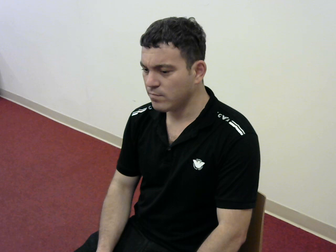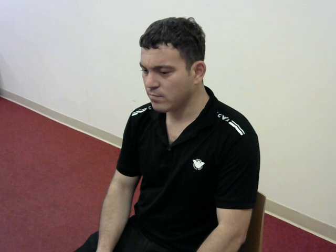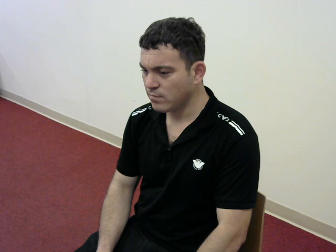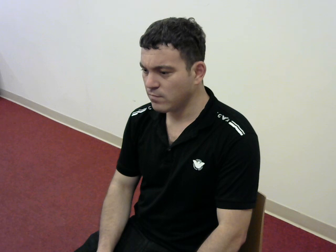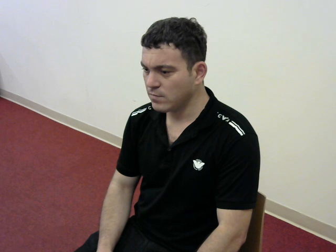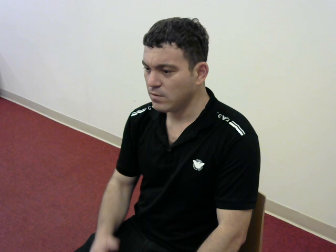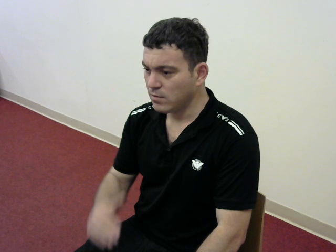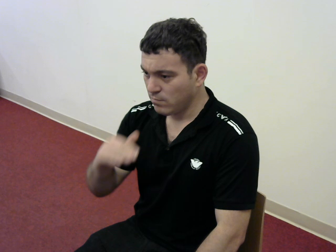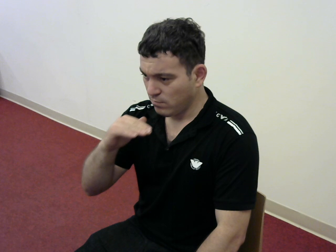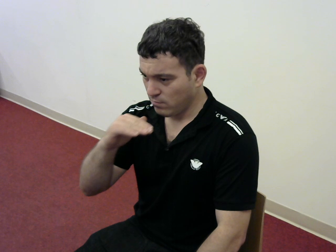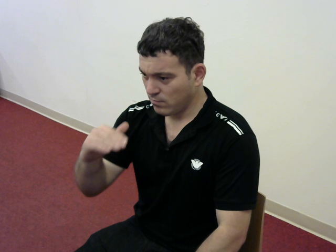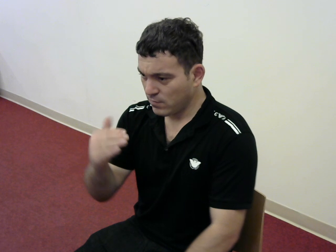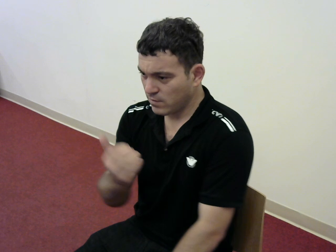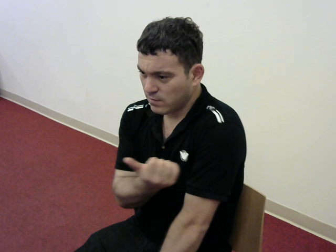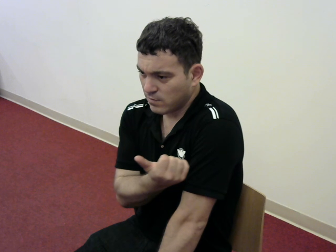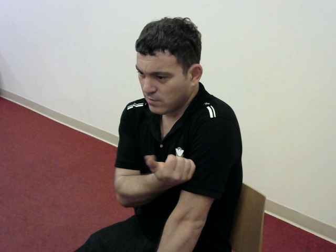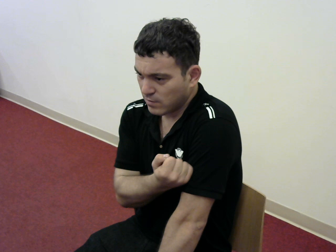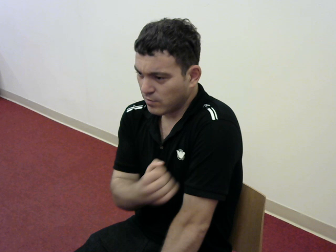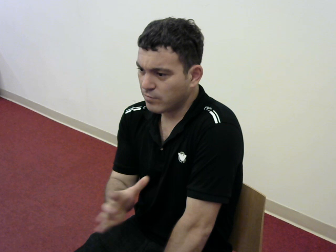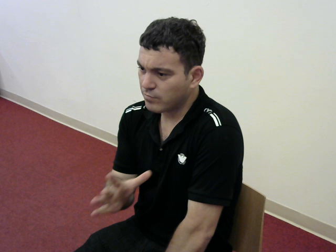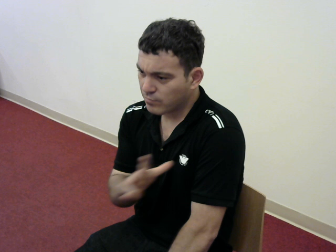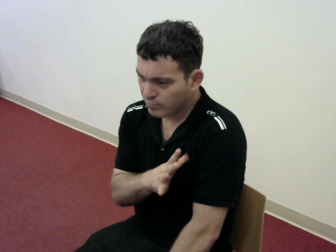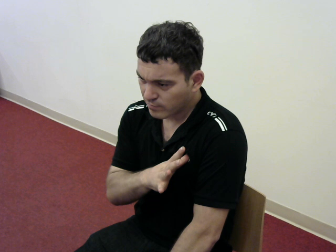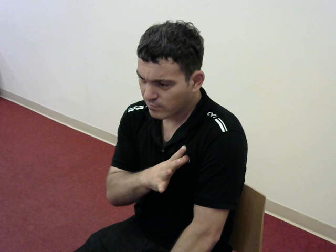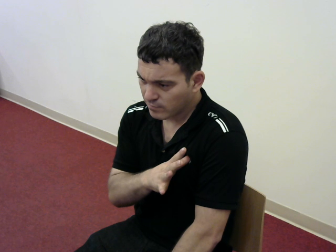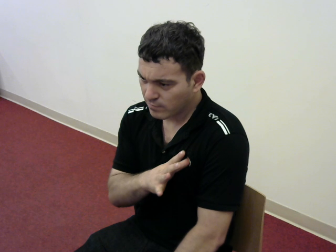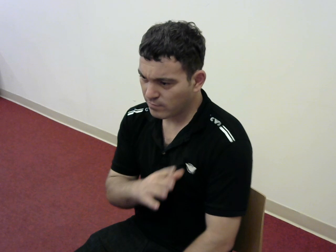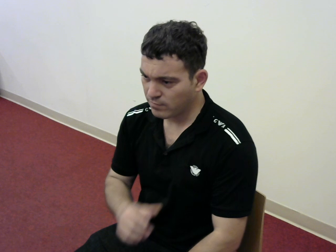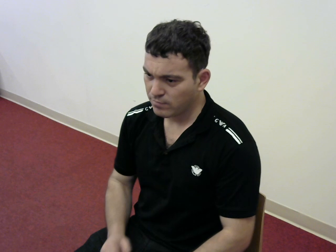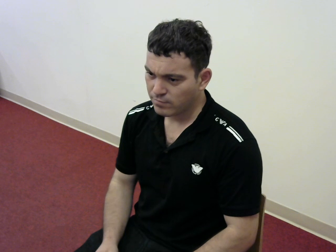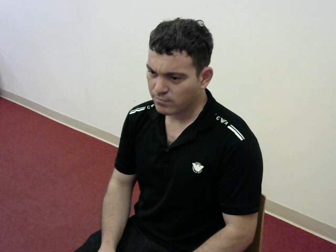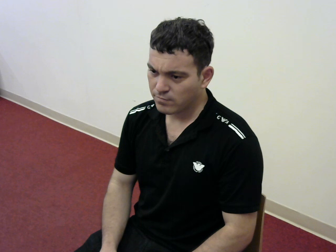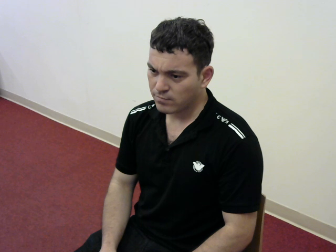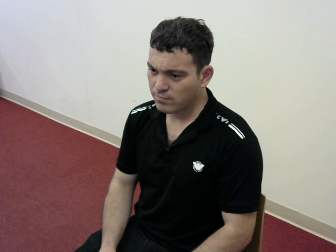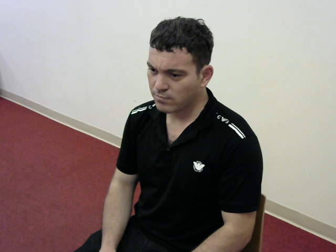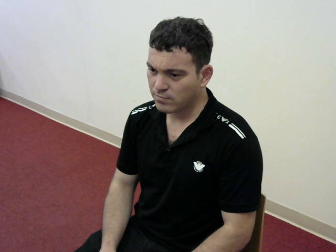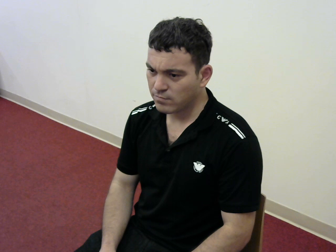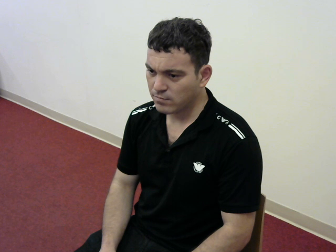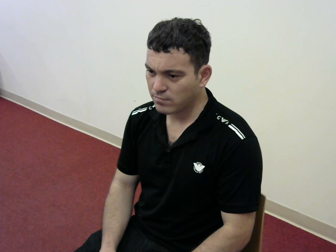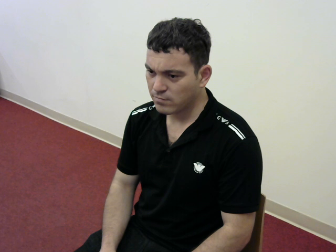Siz vaksin vurdurmusuzmu?